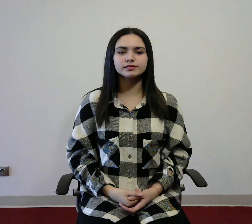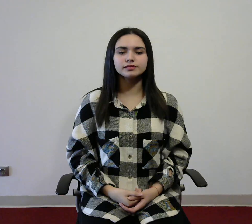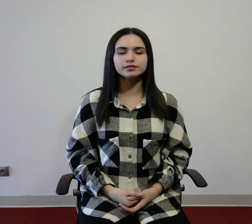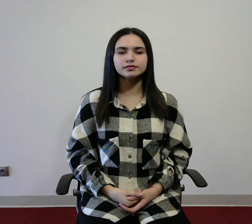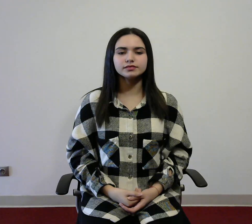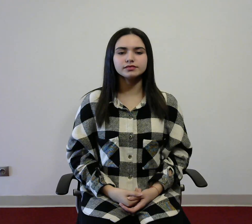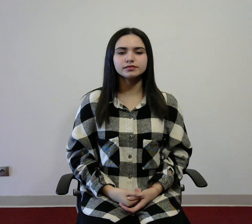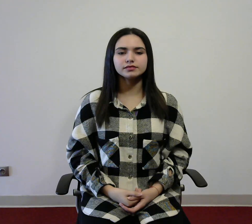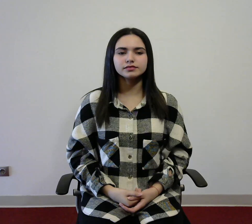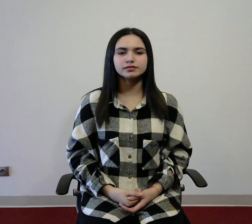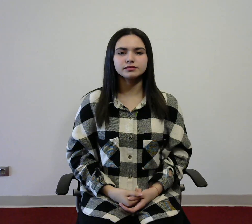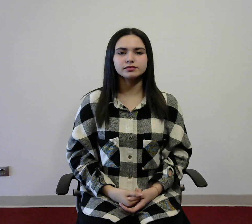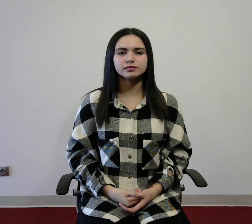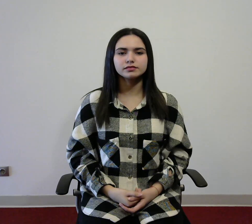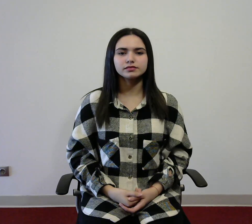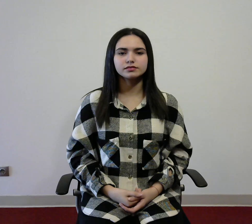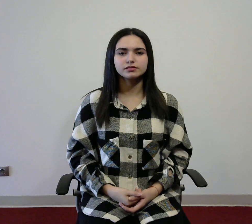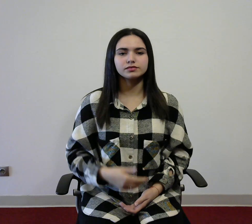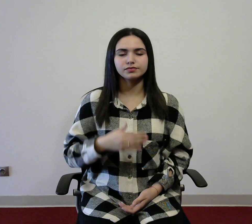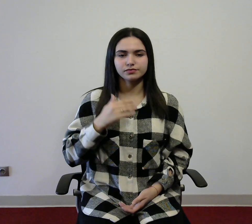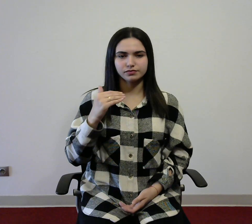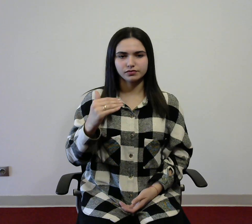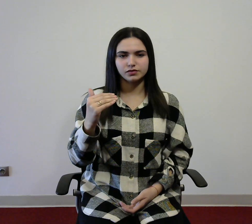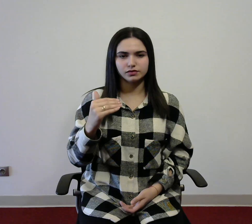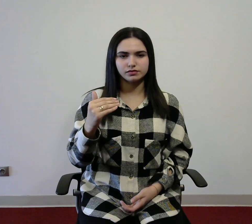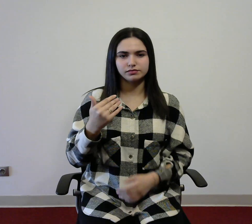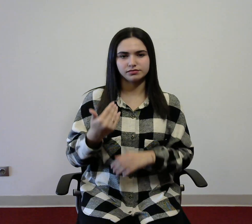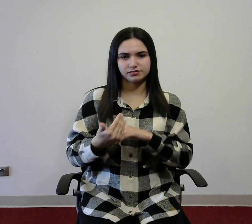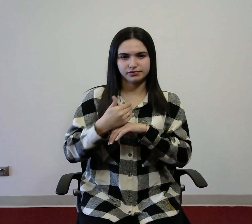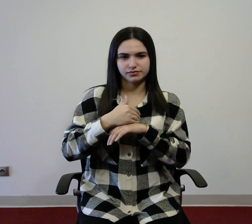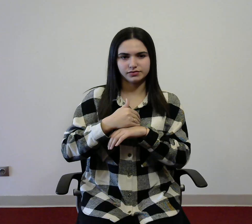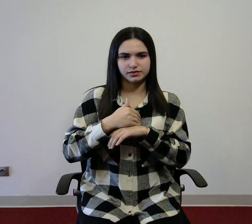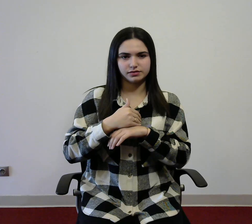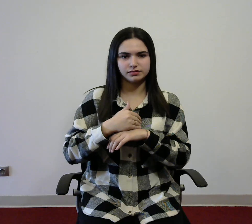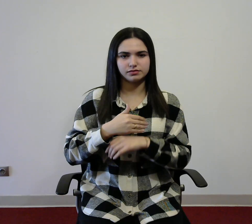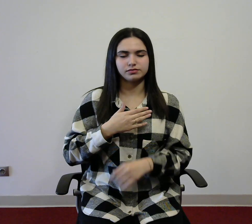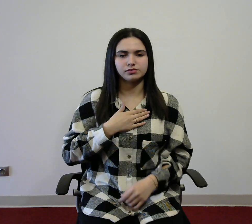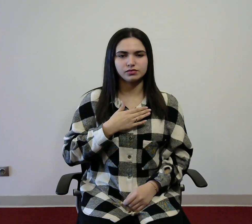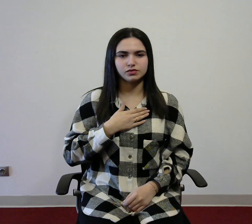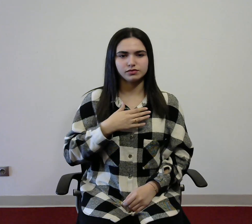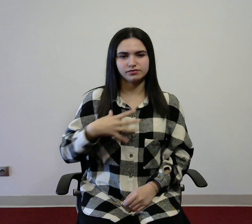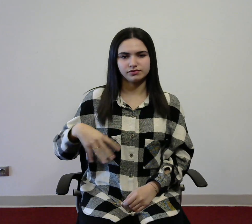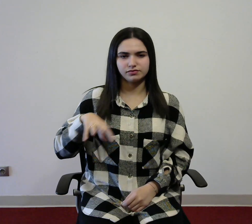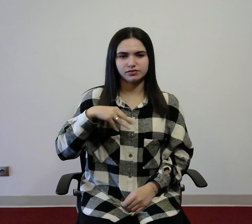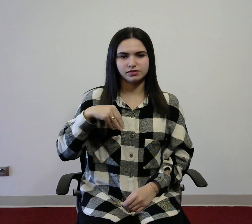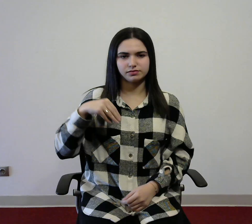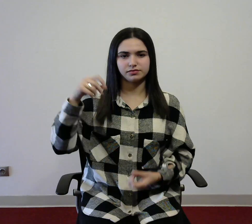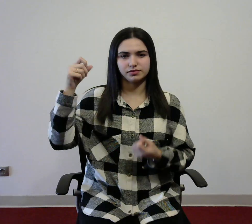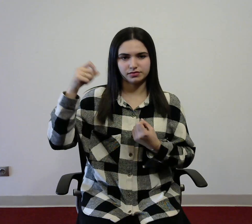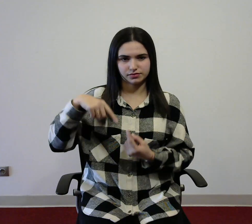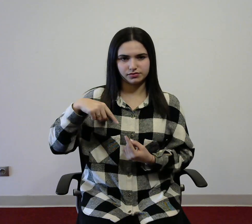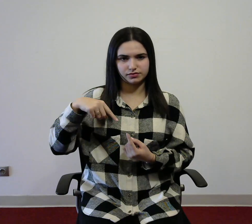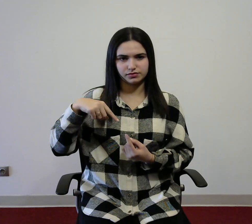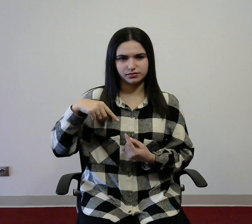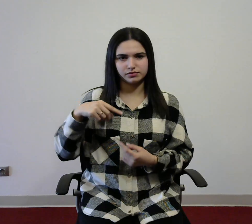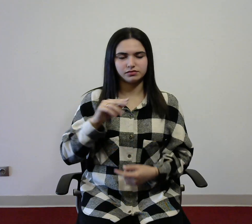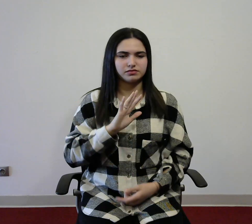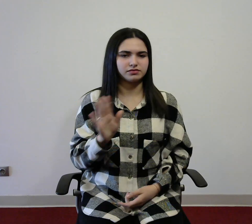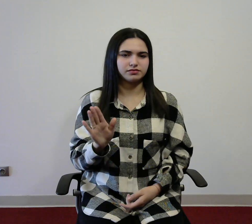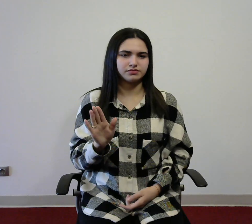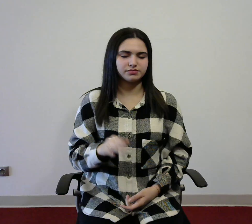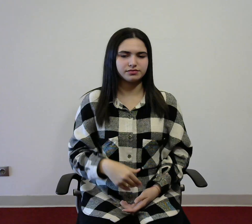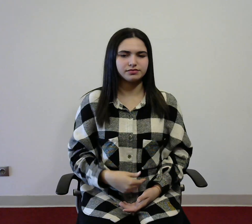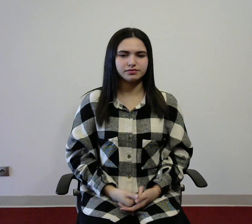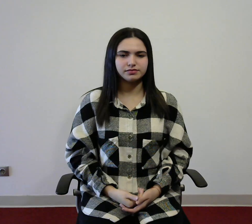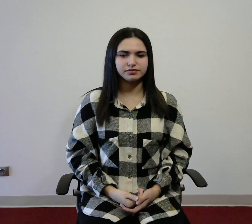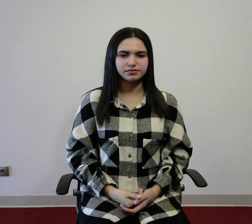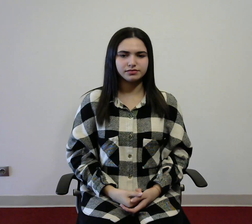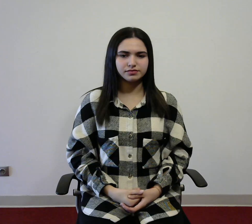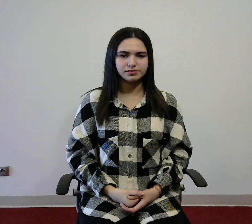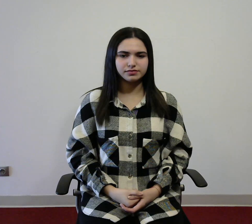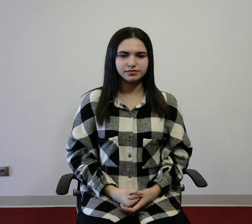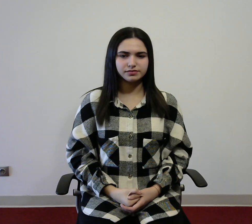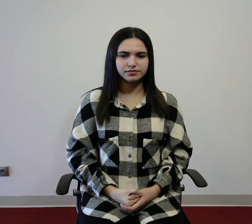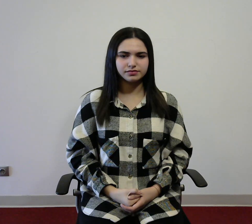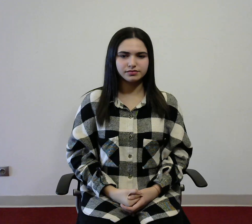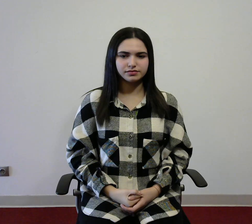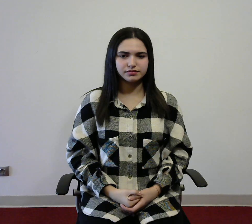Sizin müraciətiniz bizə uyğun deyildir